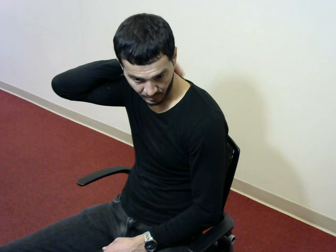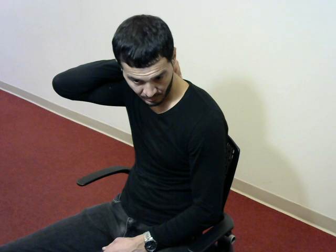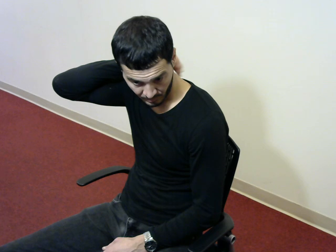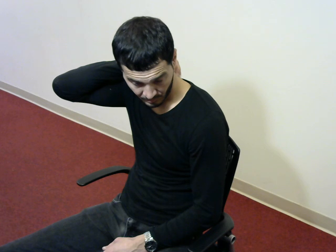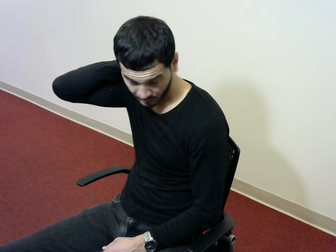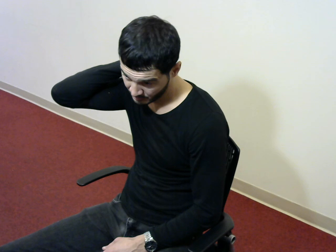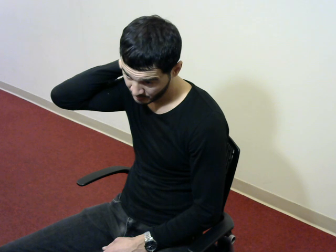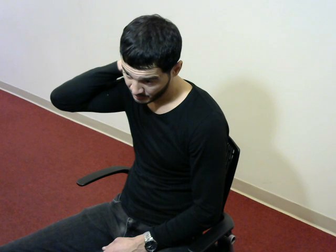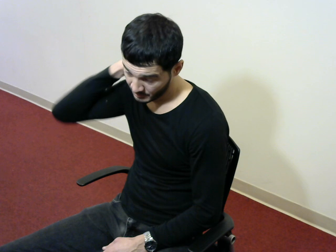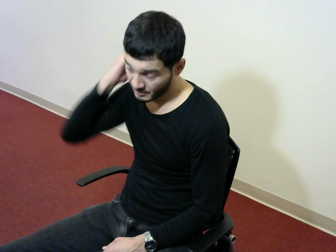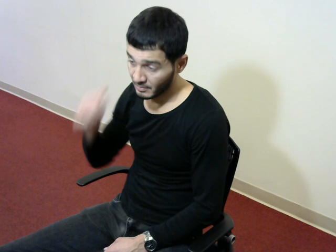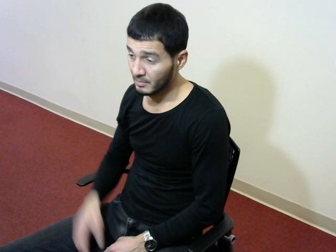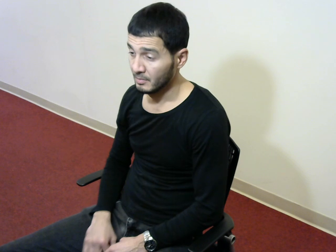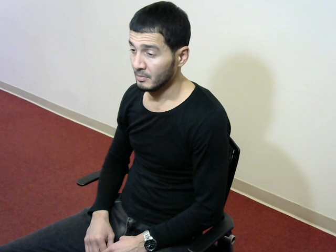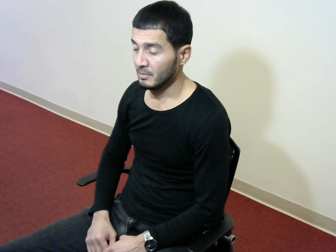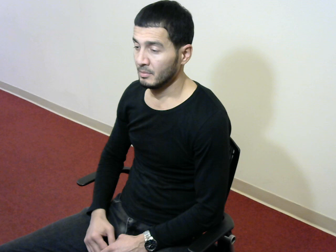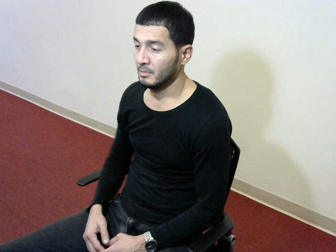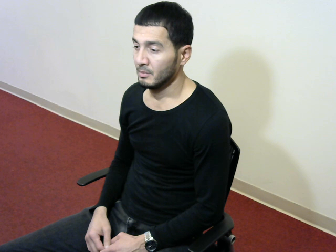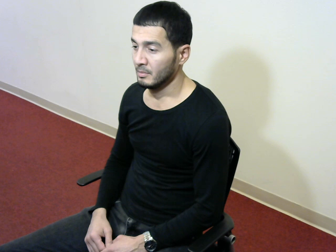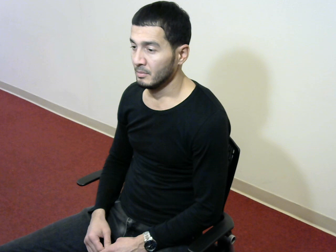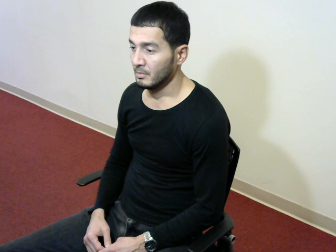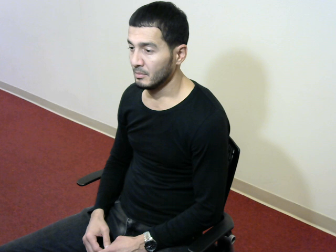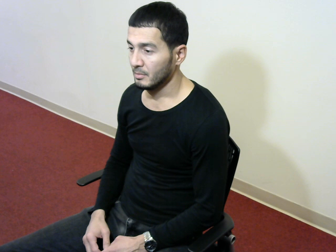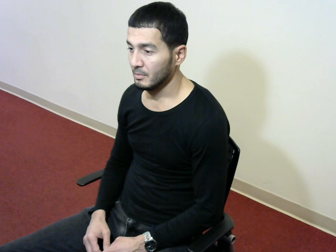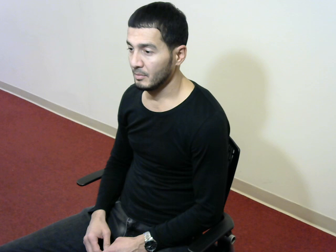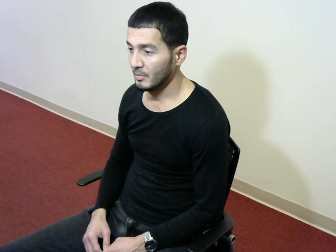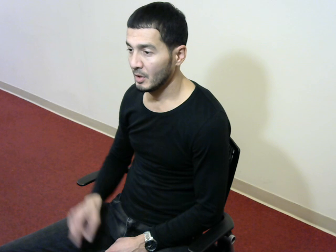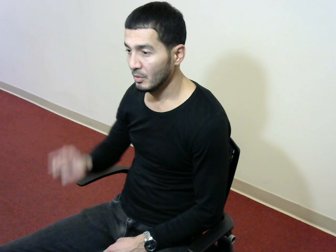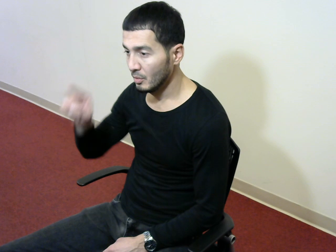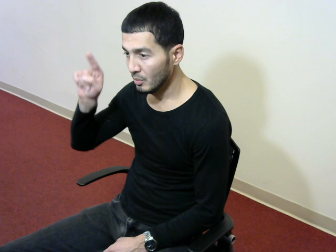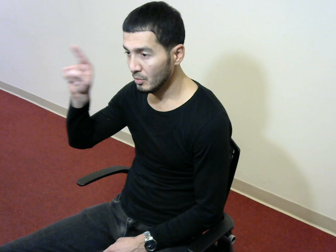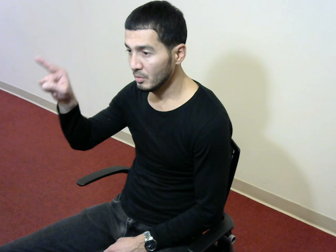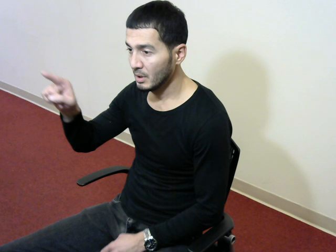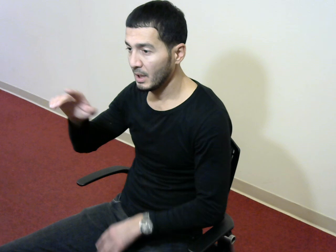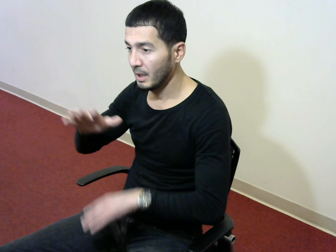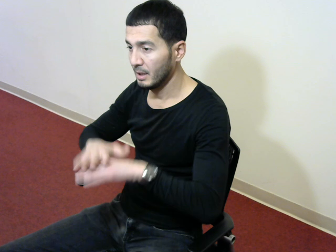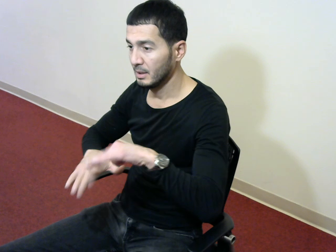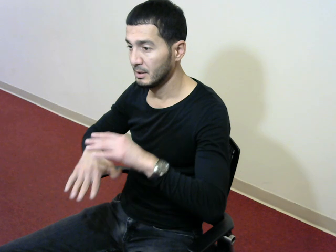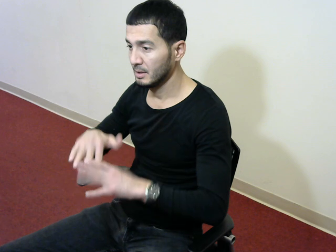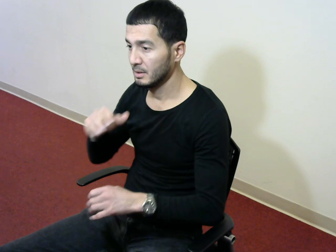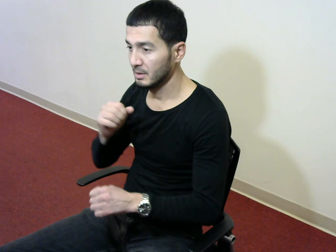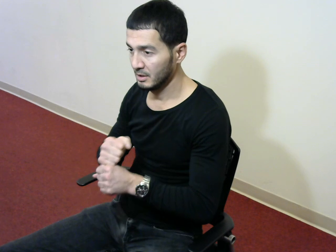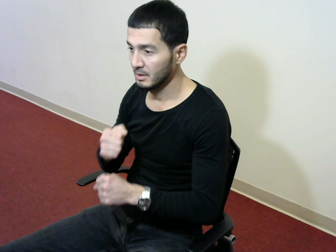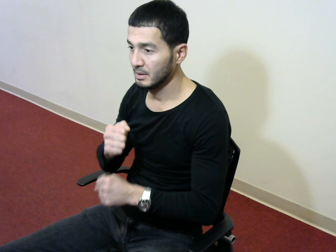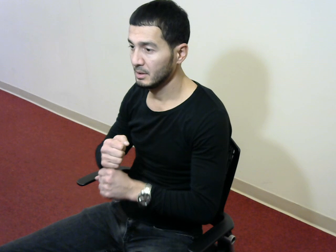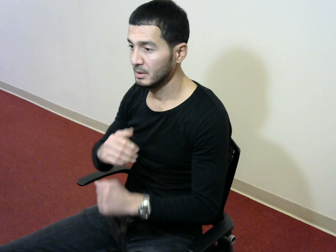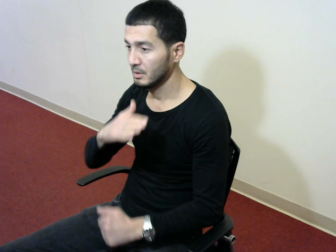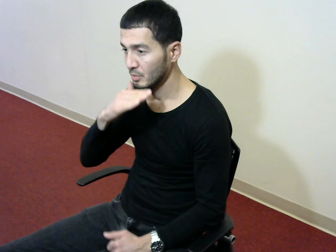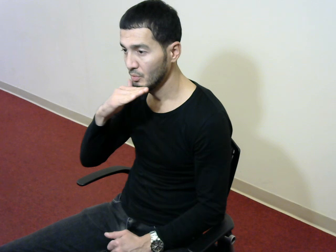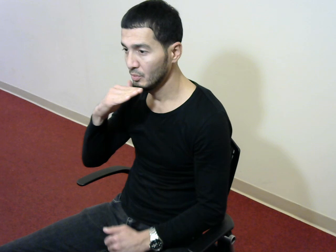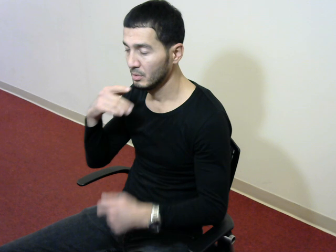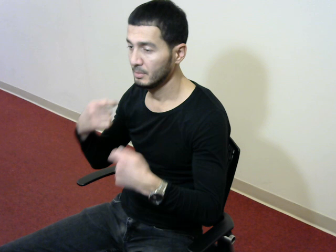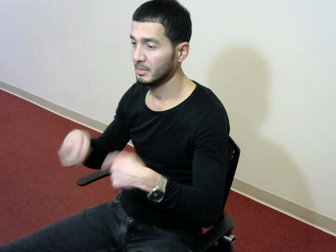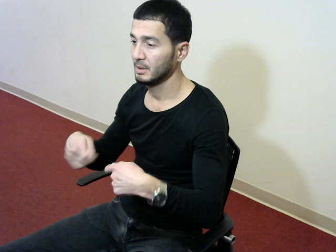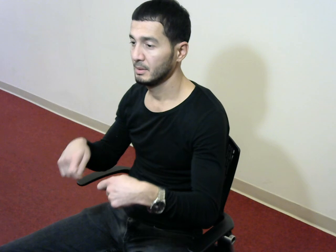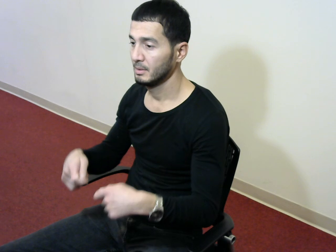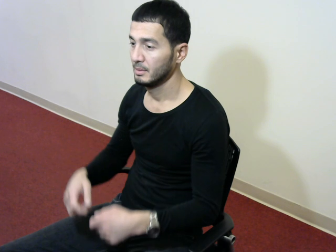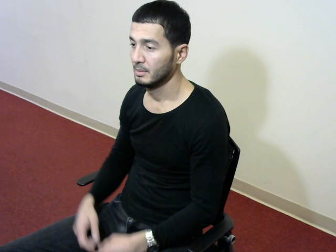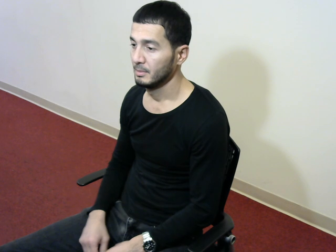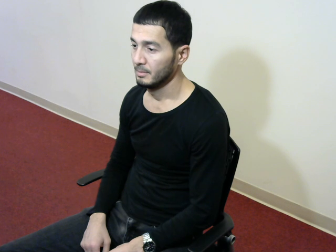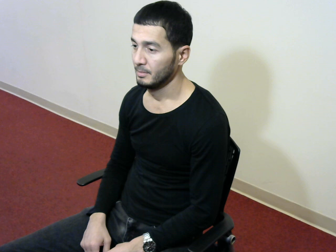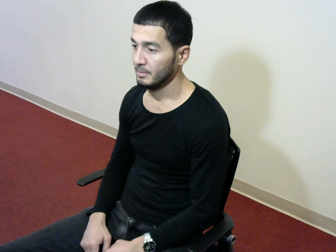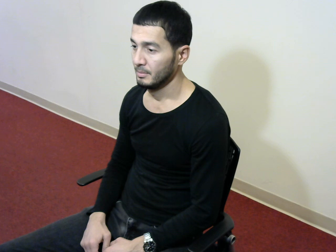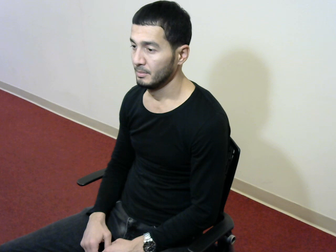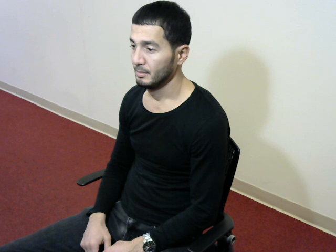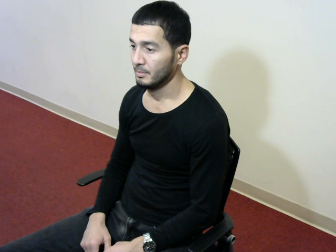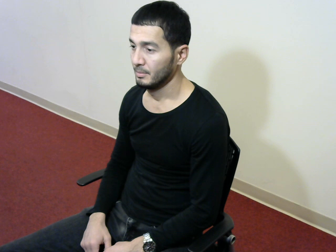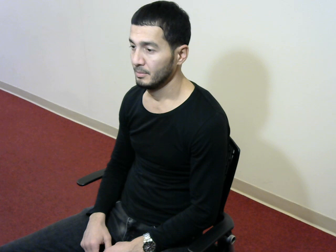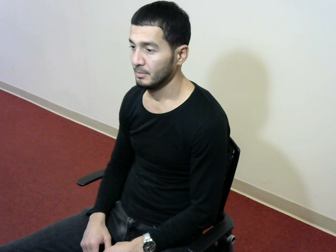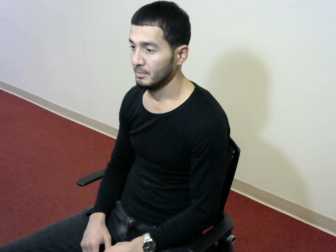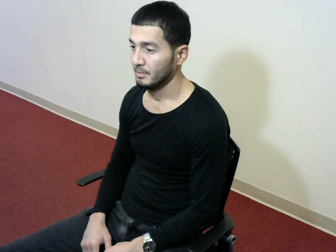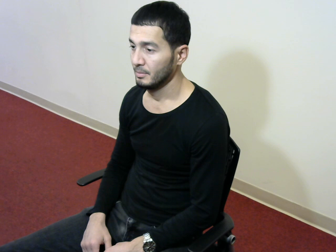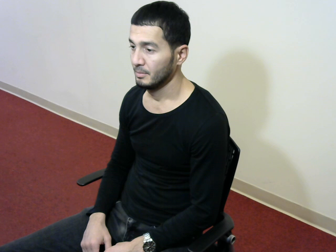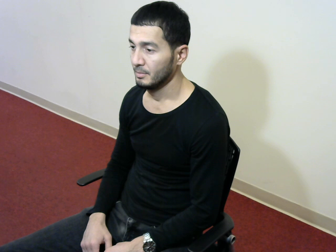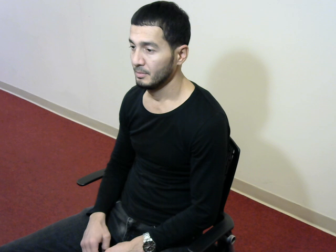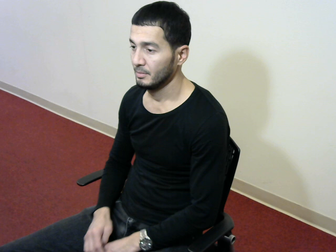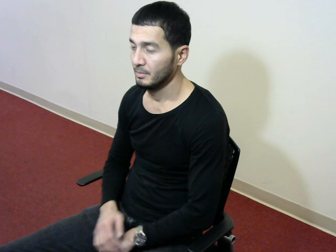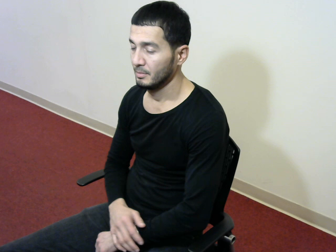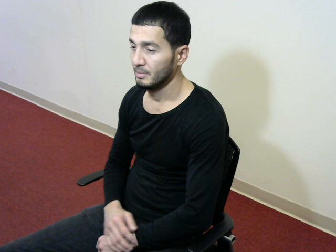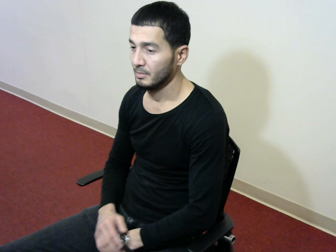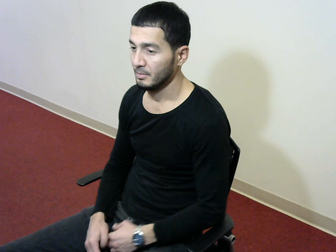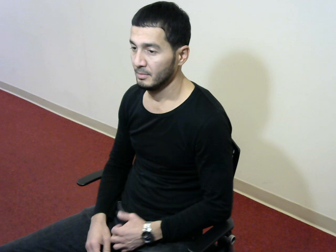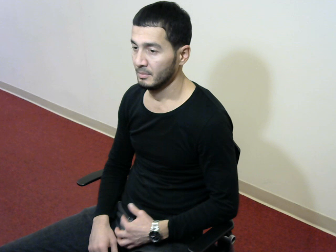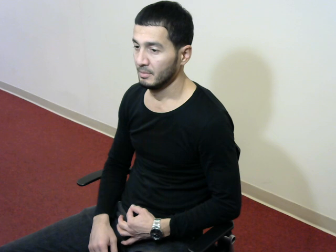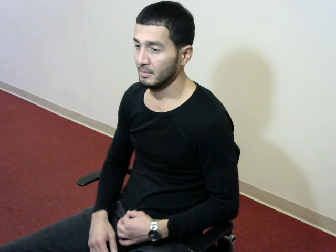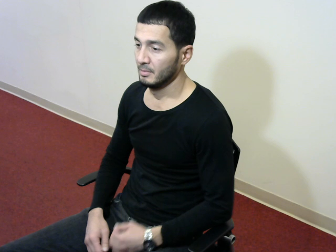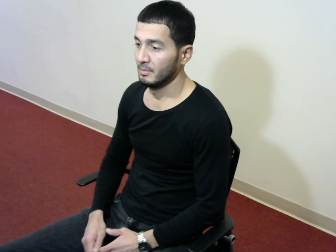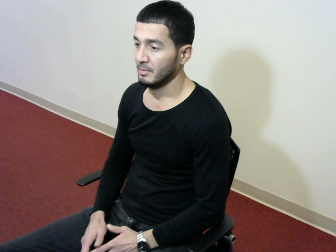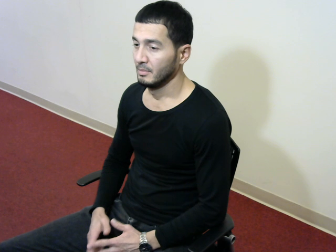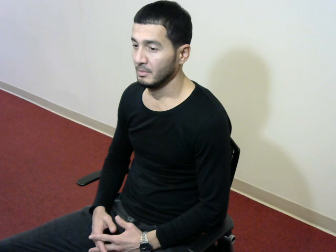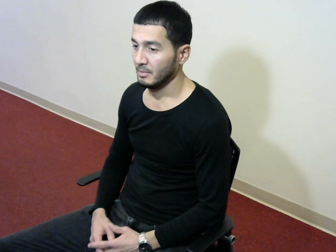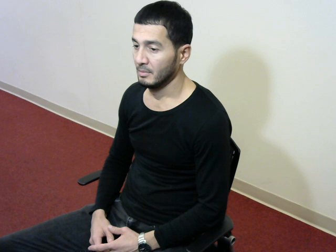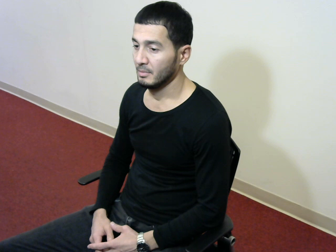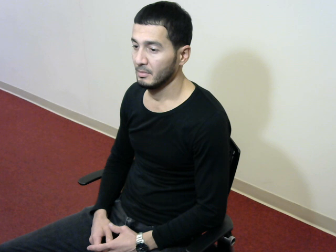Onun əl işləri çox satılır